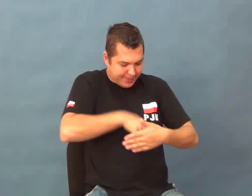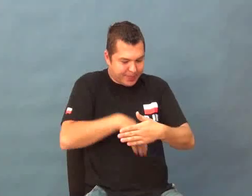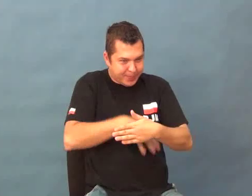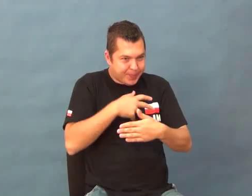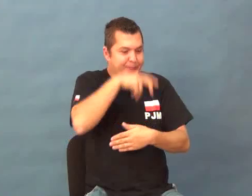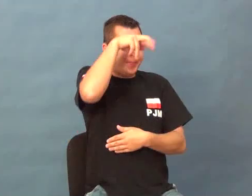Schodzi na dół.